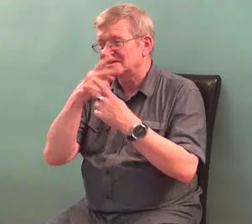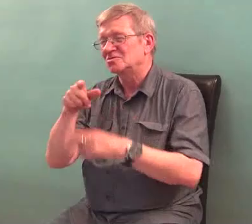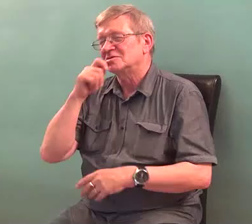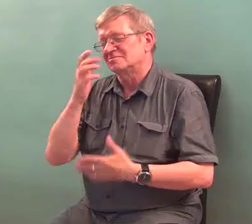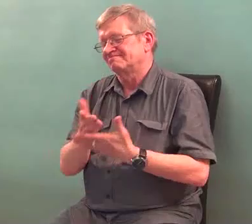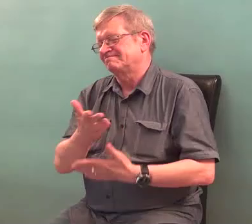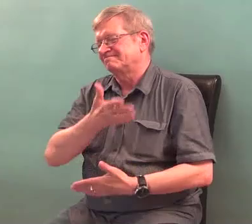Już nie mam dziadka.